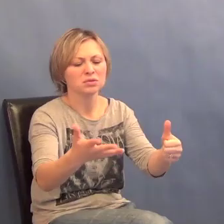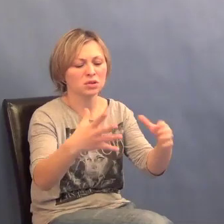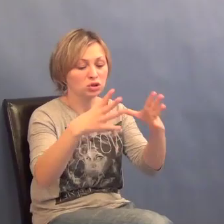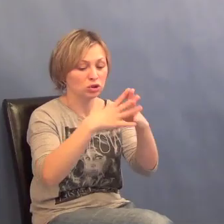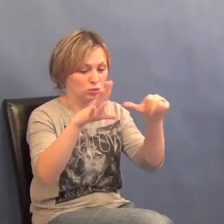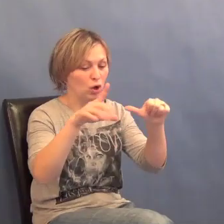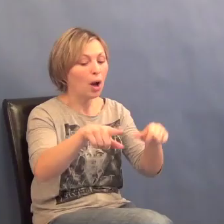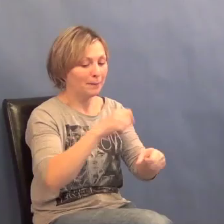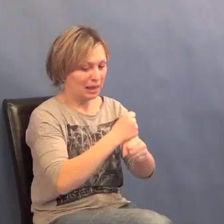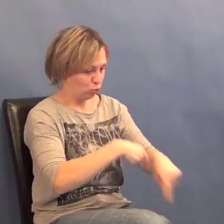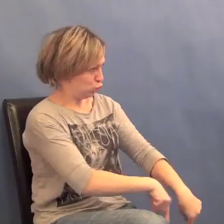Od dziesiątej do szóstej to praca tutaj?